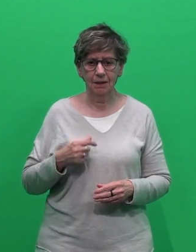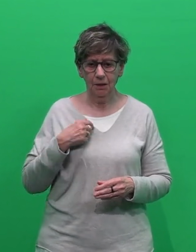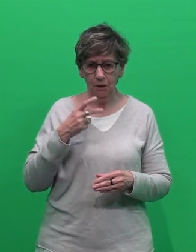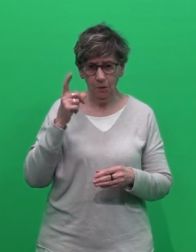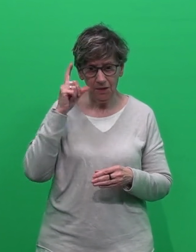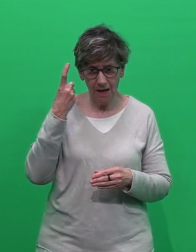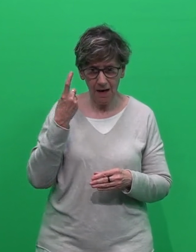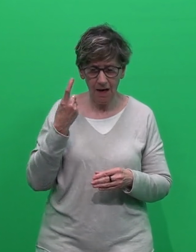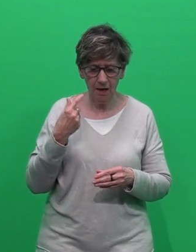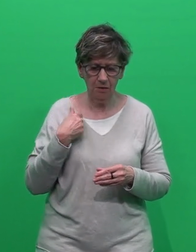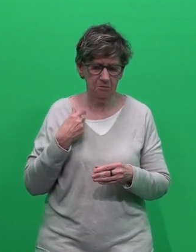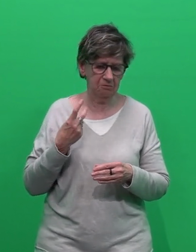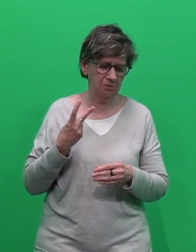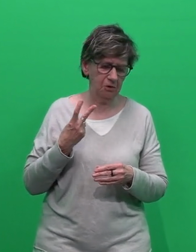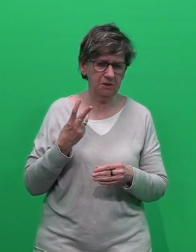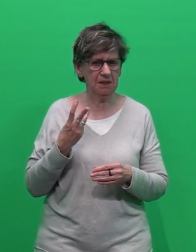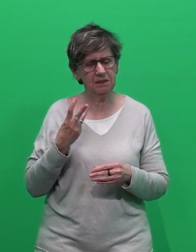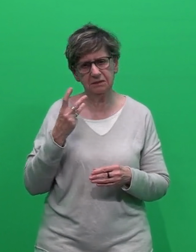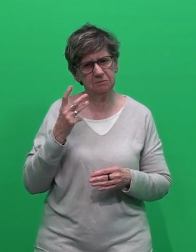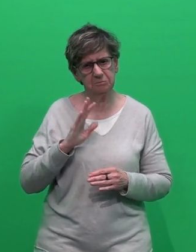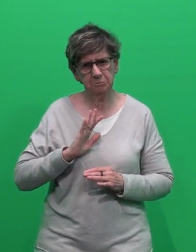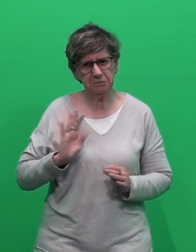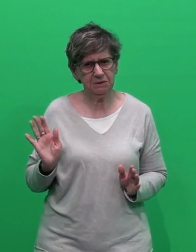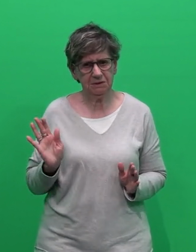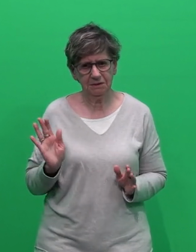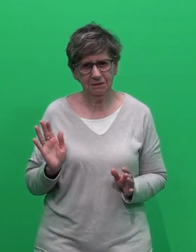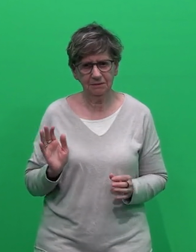En un dia dos o tres i prou.